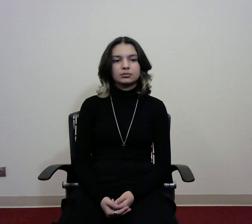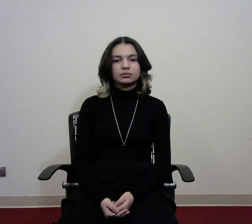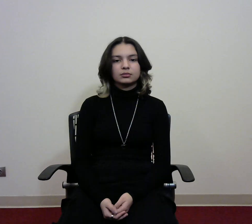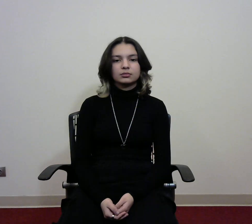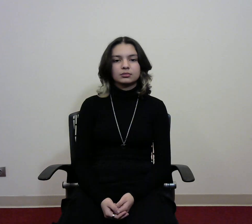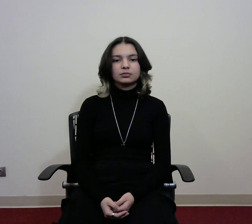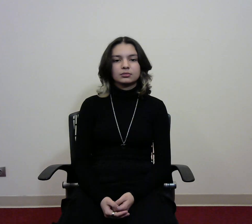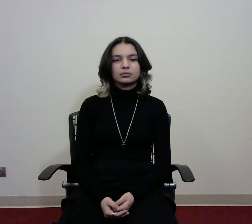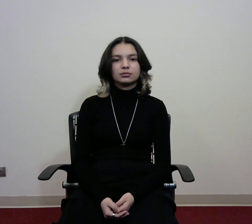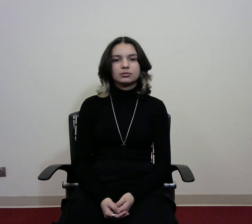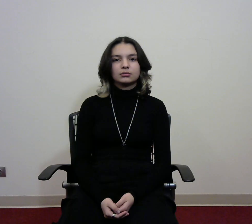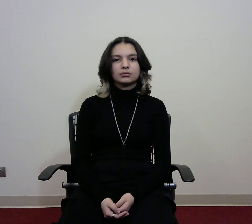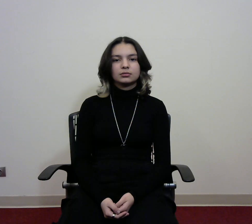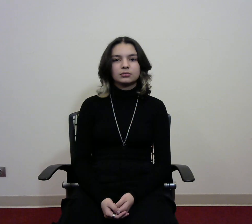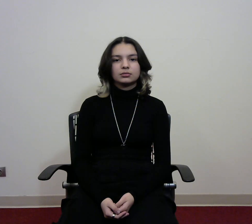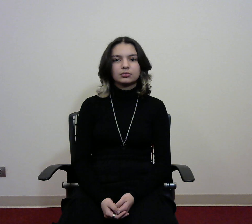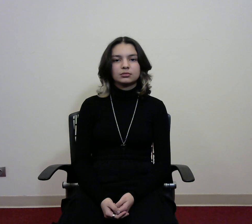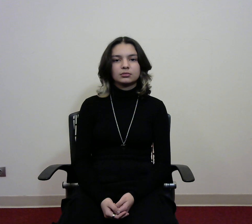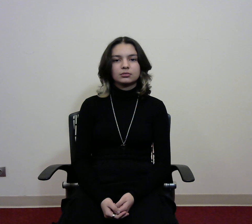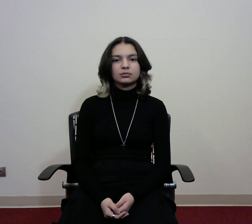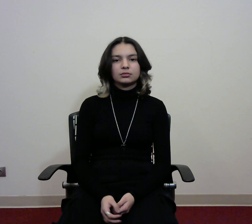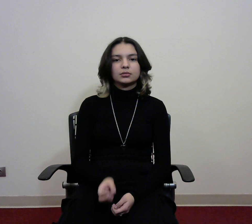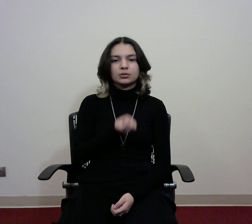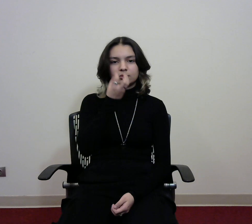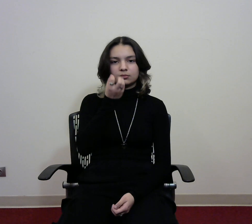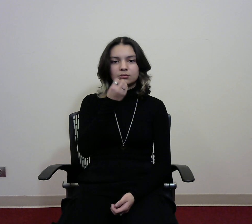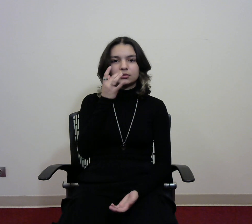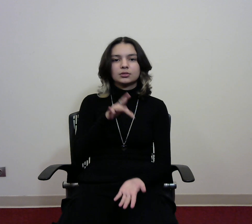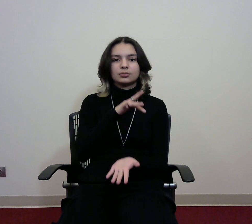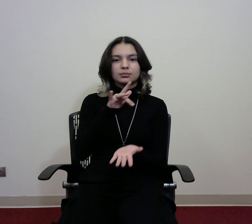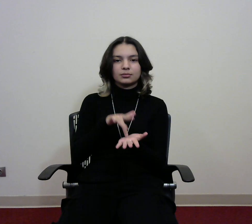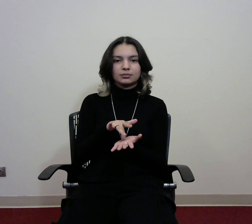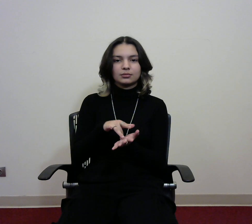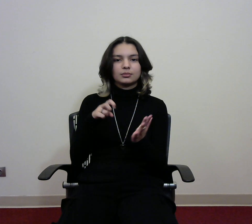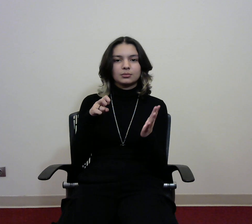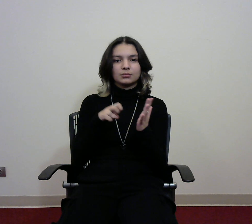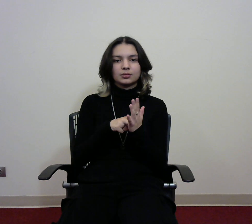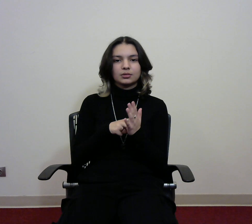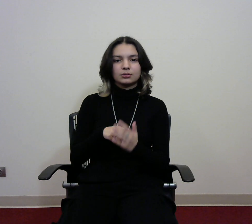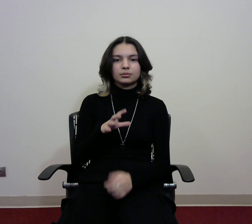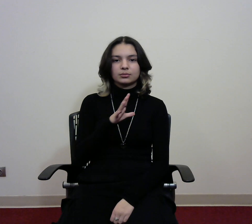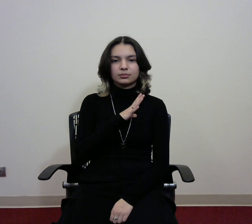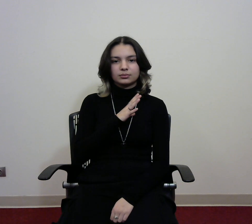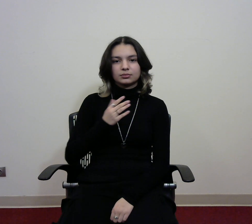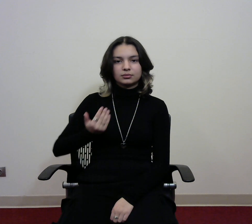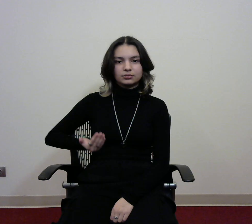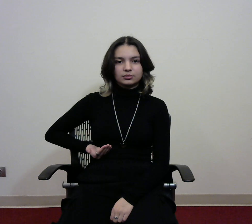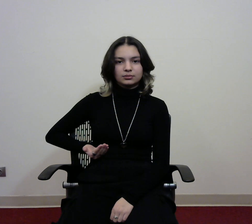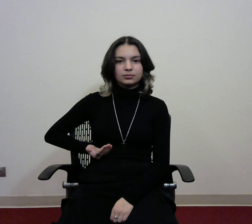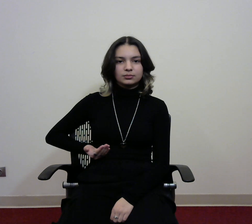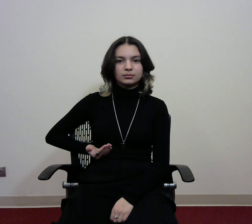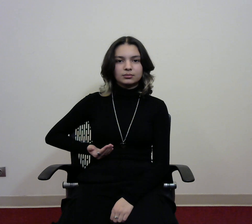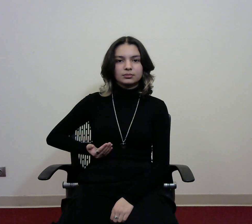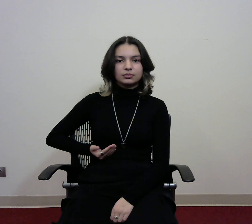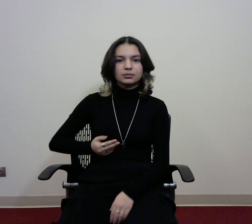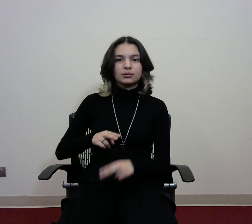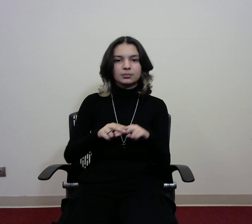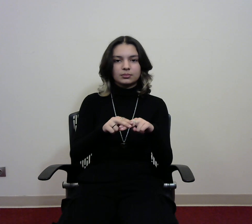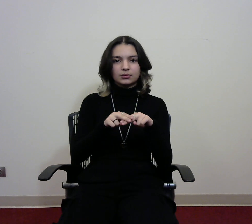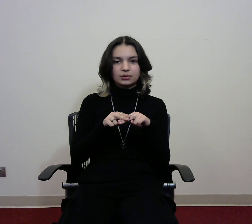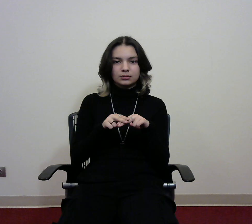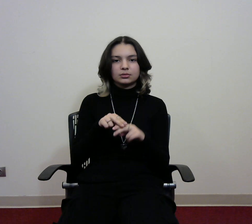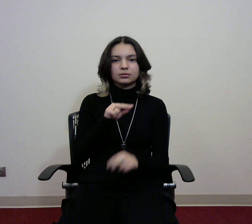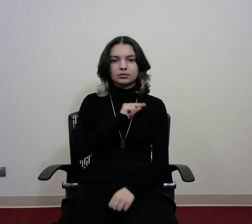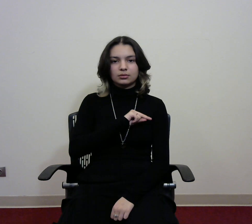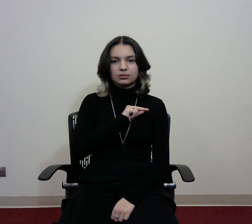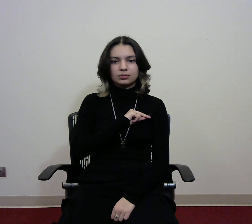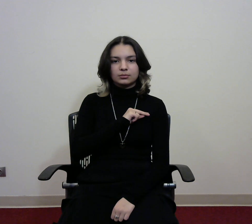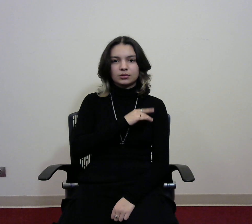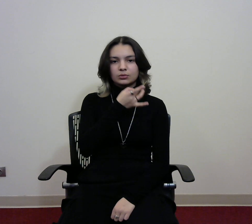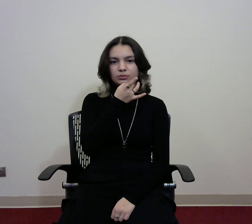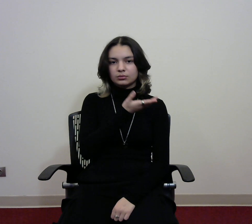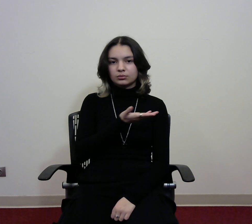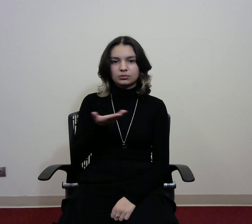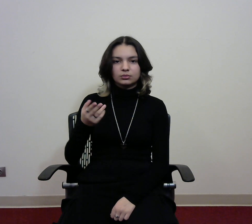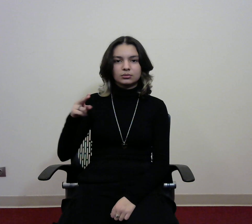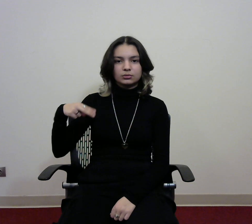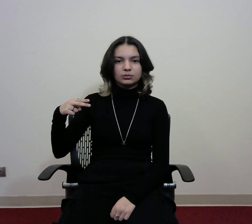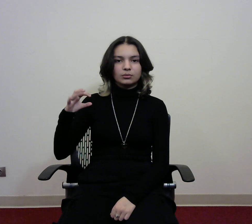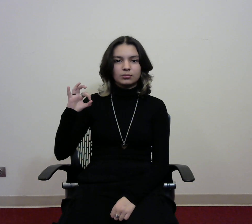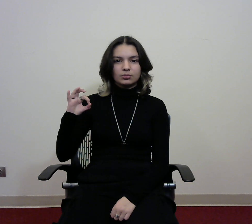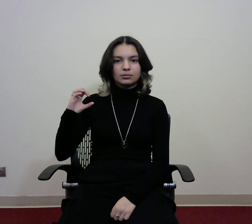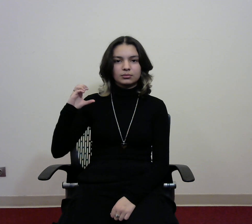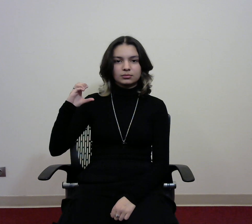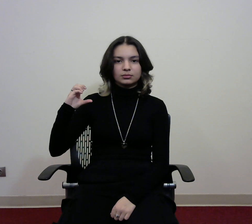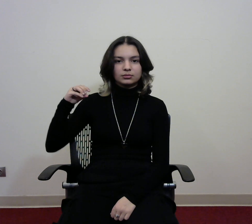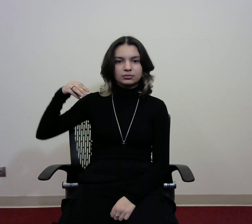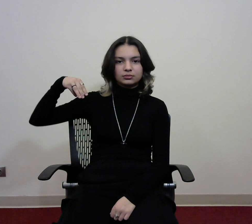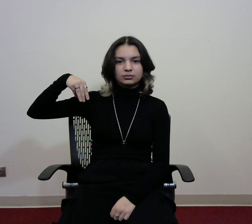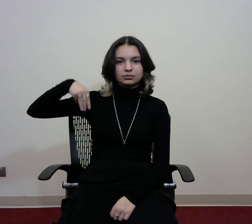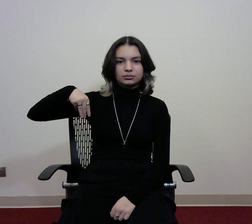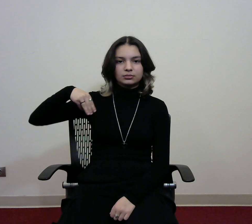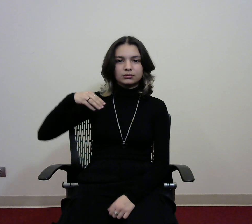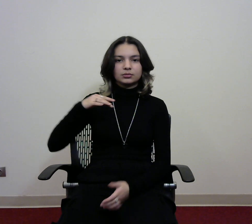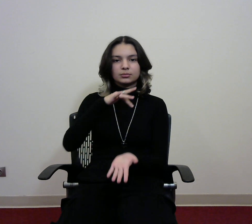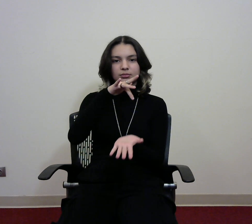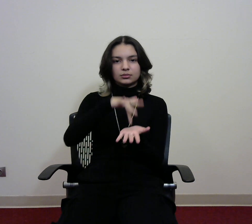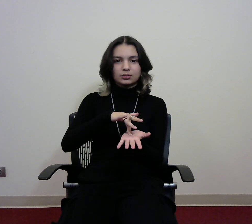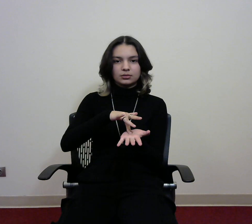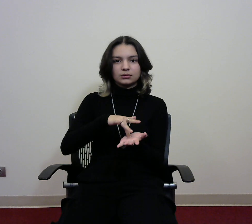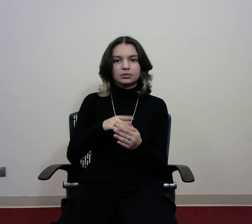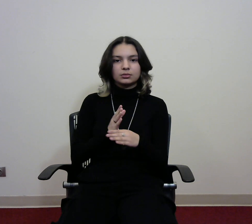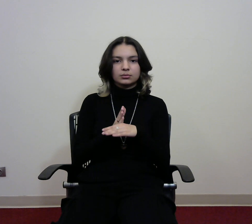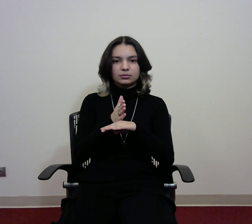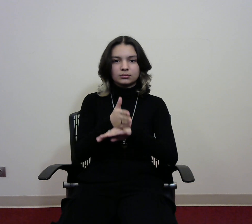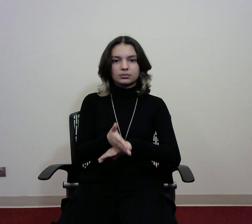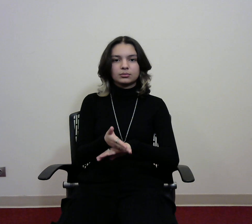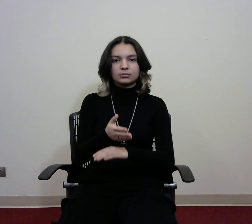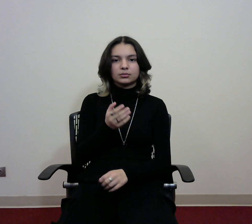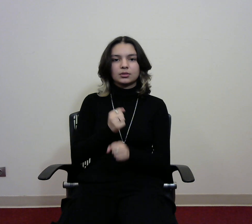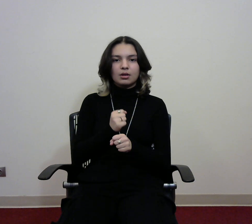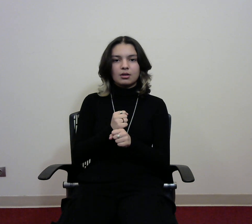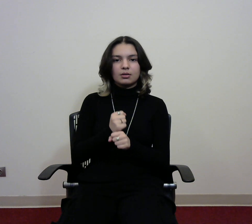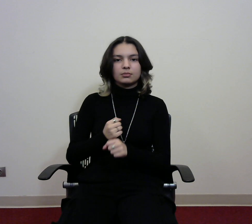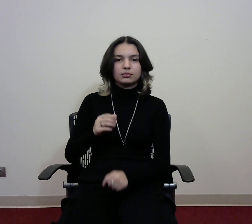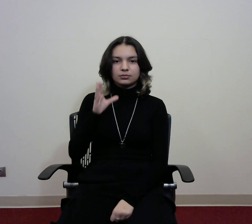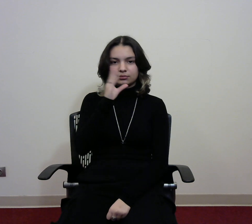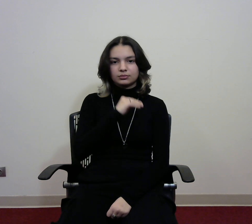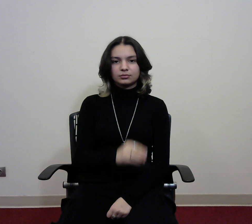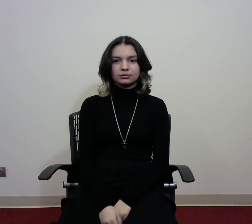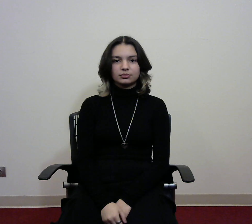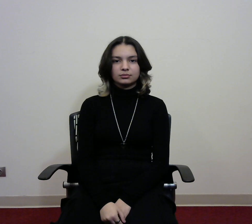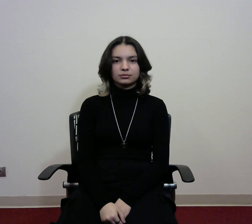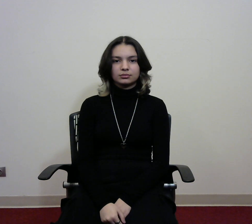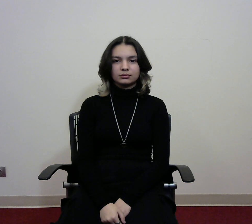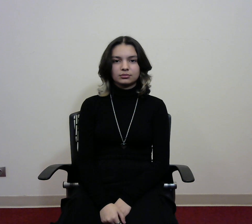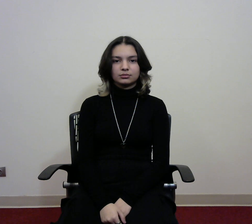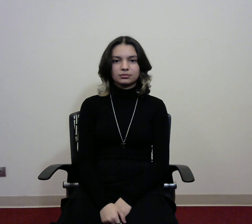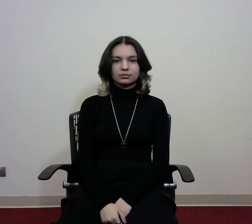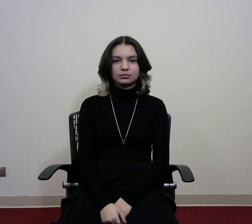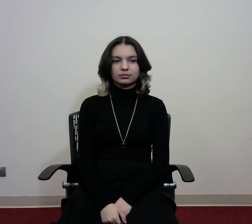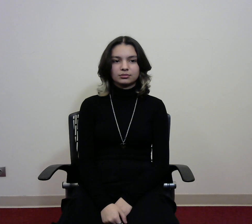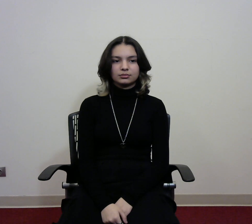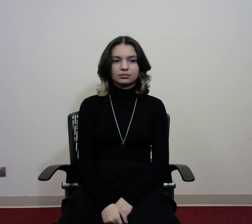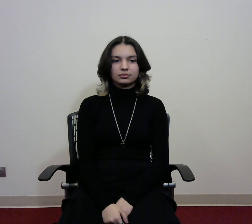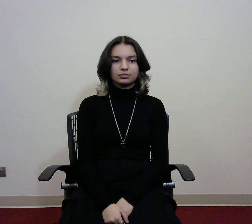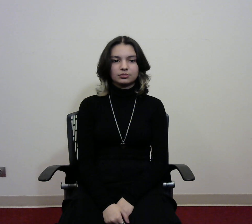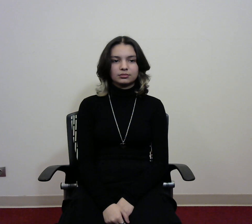Bakı şəhərində qeydiyyatda olan vətəndaşlar paytaxtda işləyən istənilən DOST mərkəzinə yaxınlaşa bilər